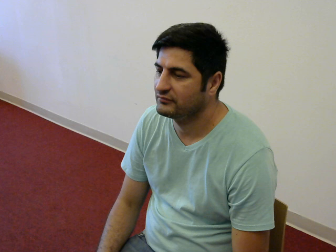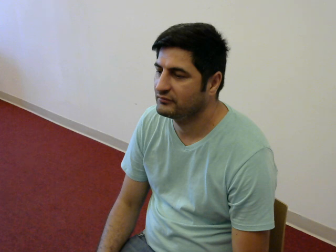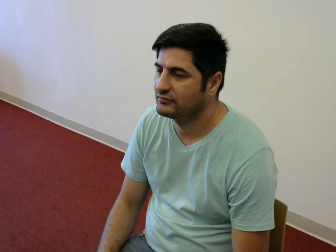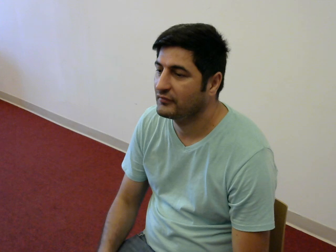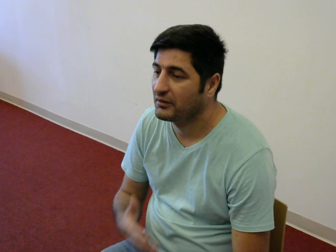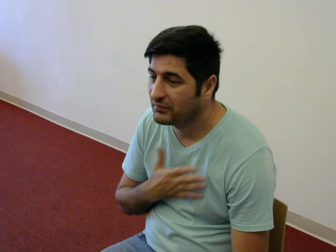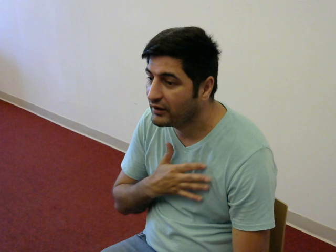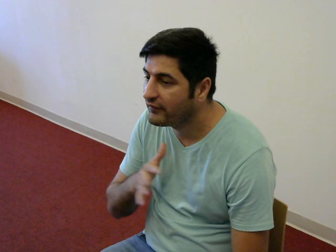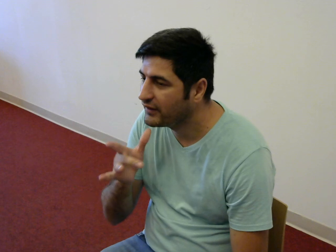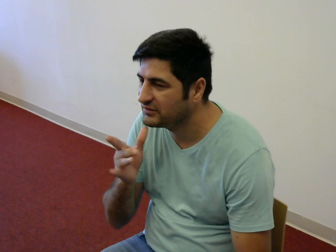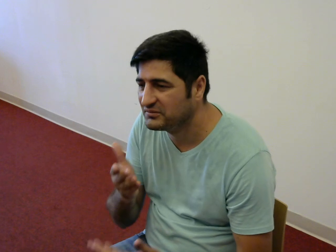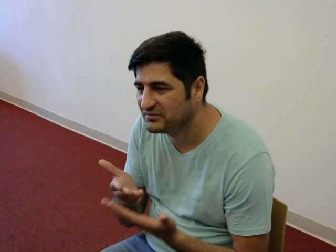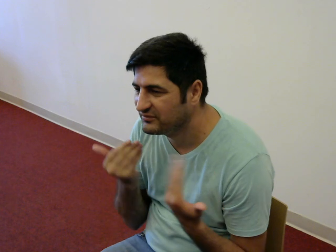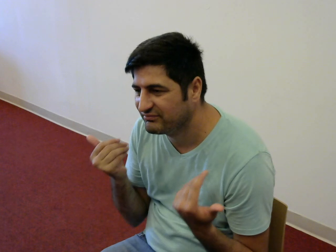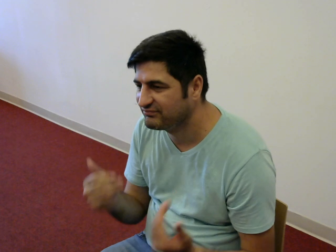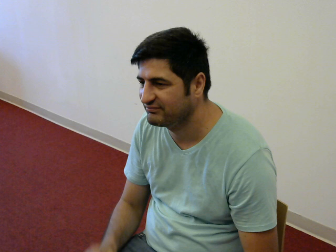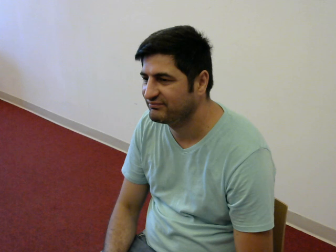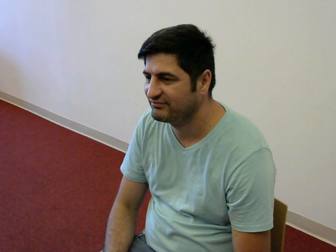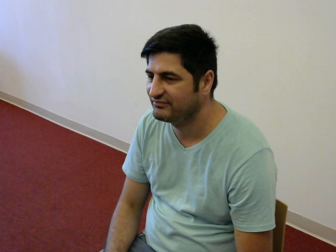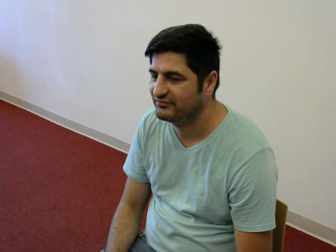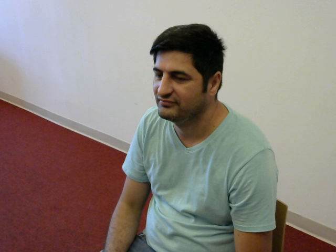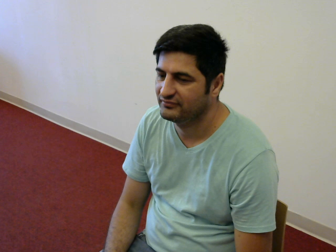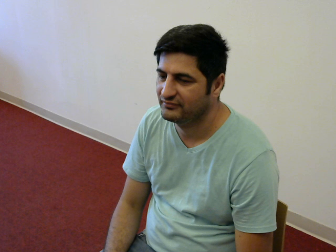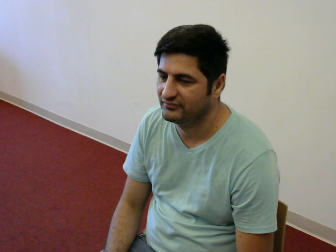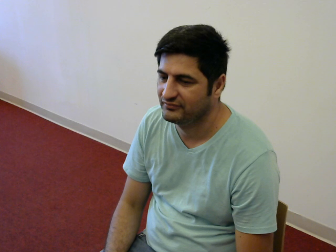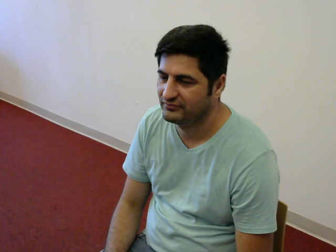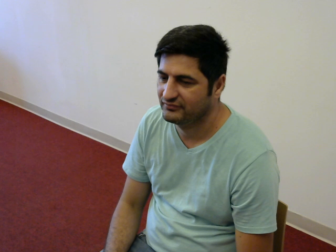Mənim vaxtım yoxdur